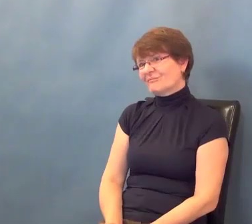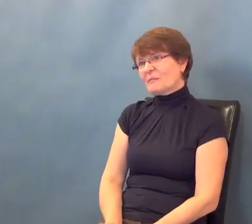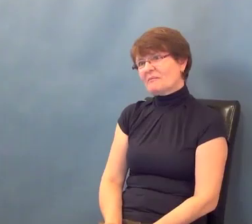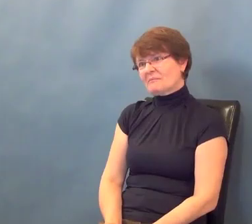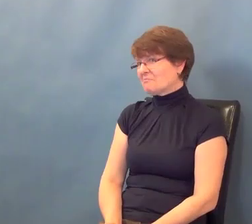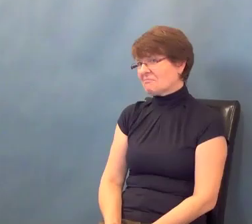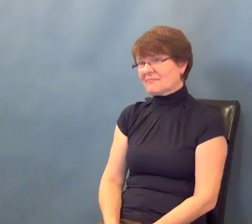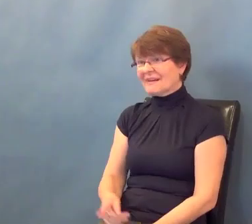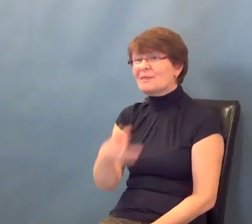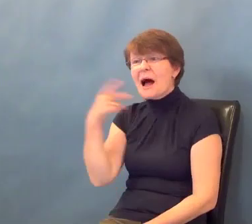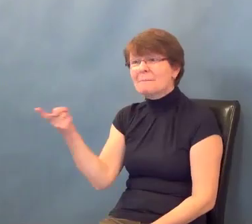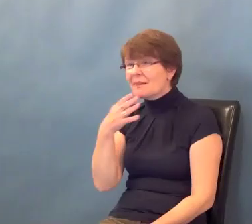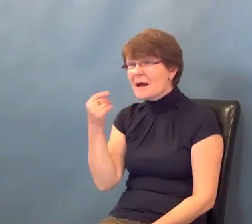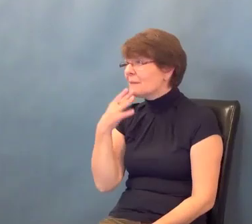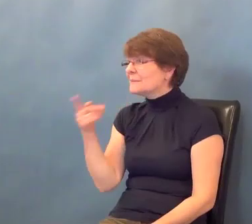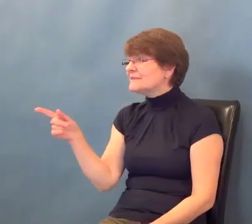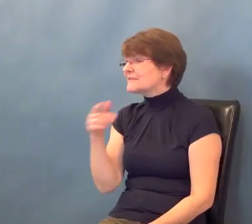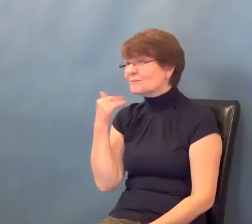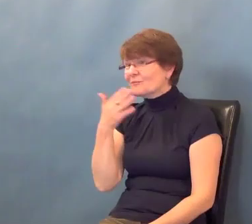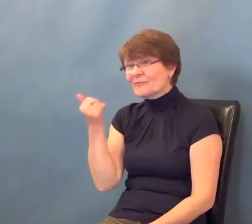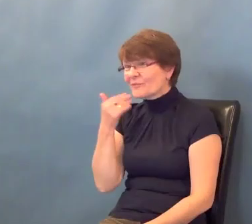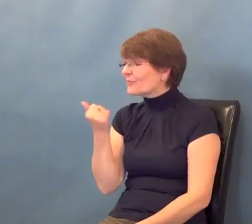Tam nie ma.